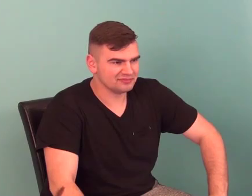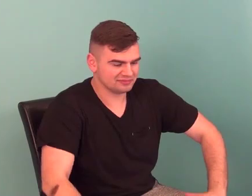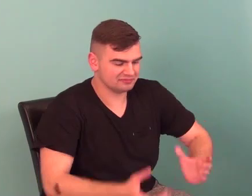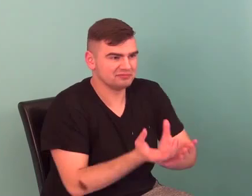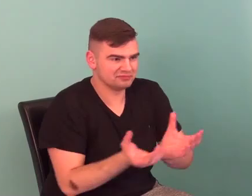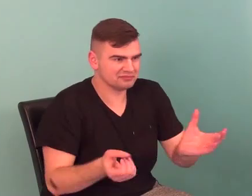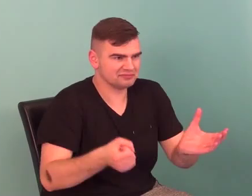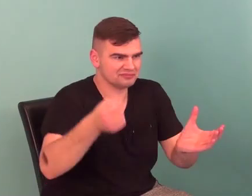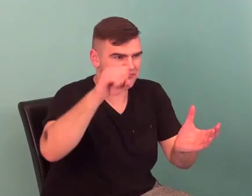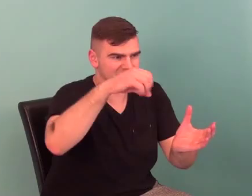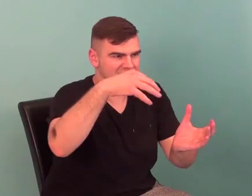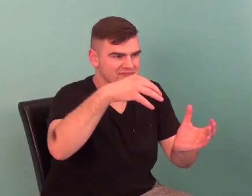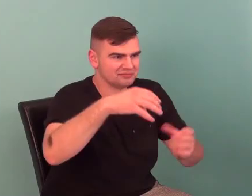Wanna i prysznic.